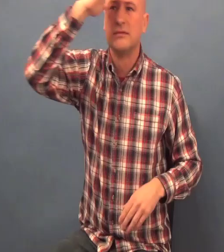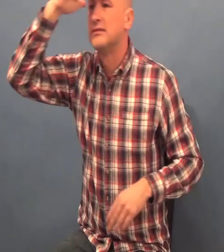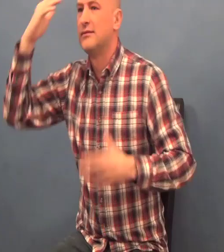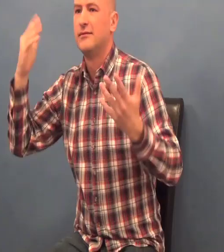"Gdzie ona jest?"